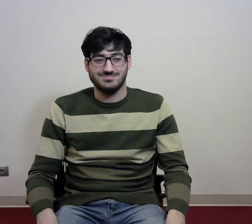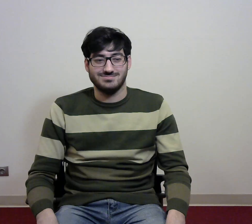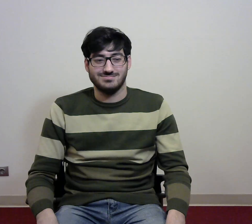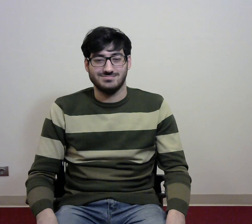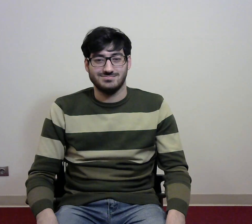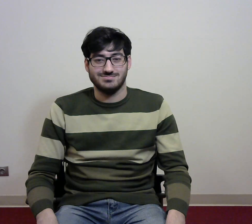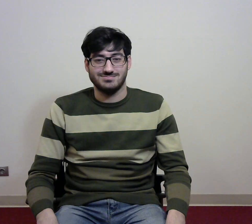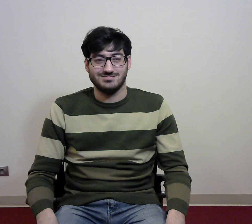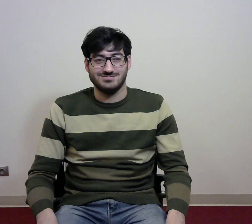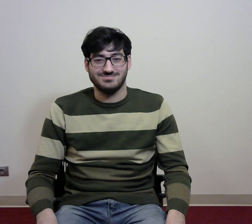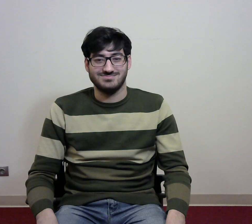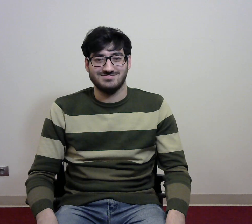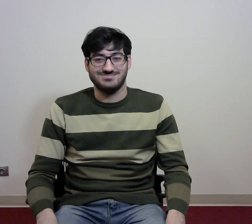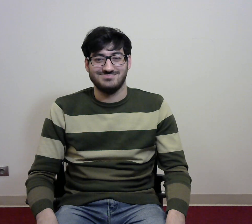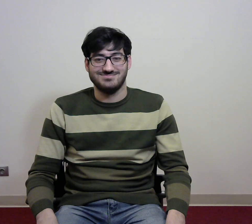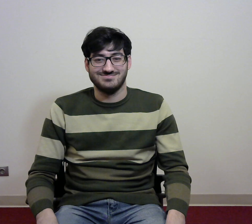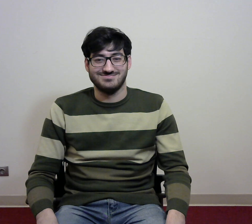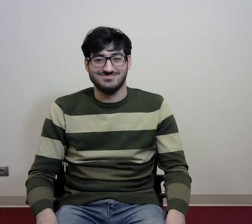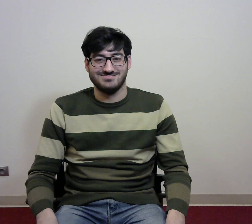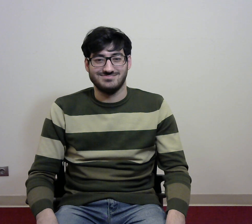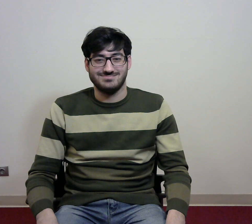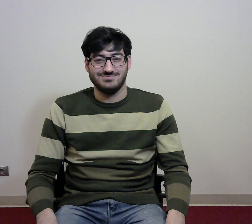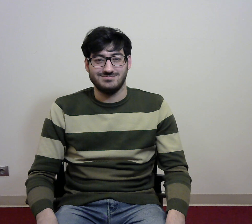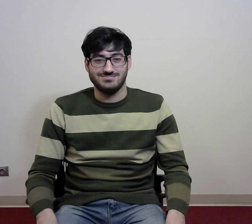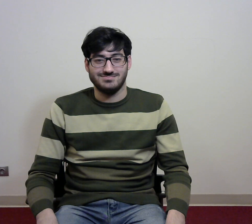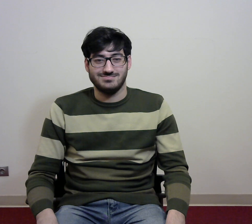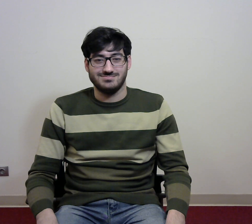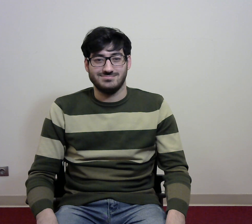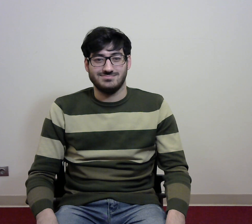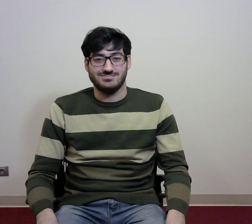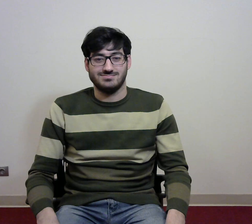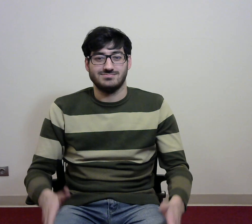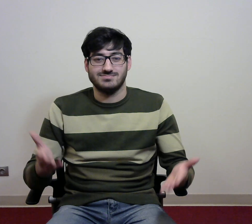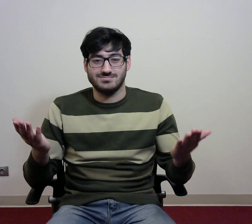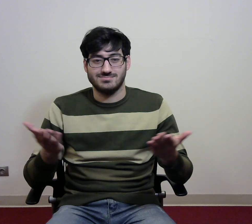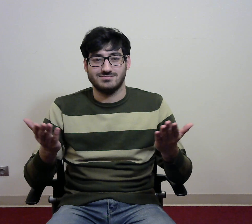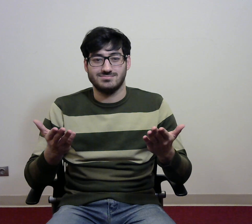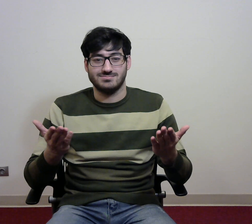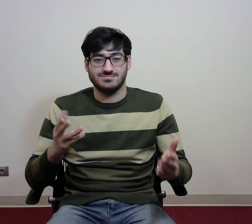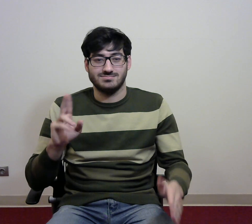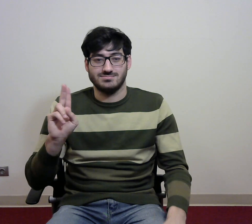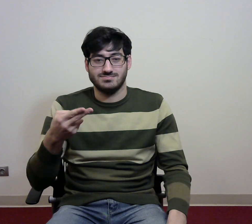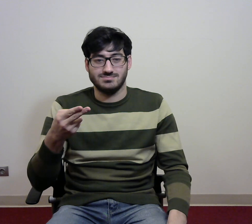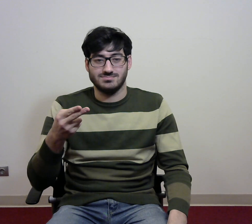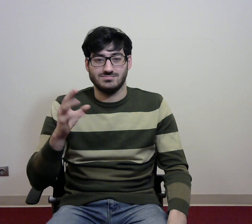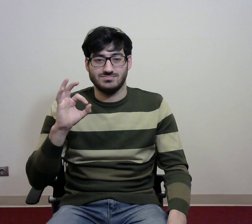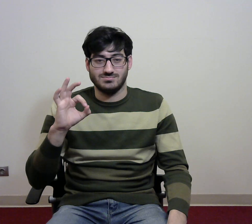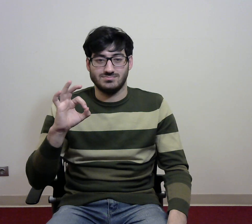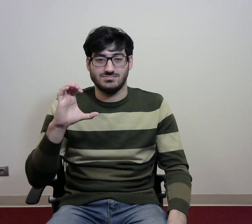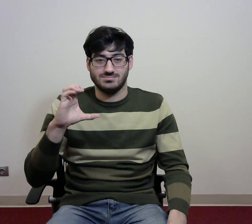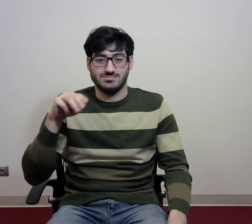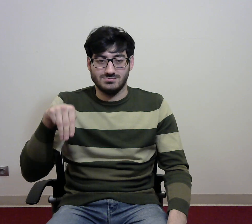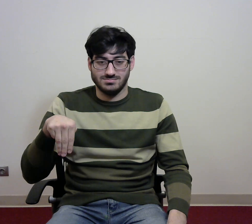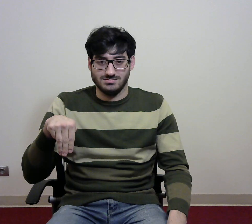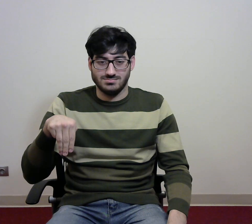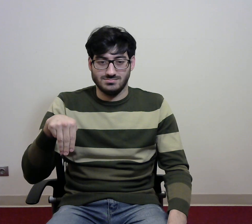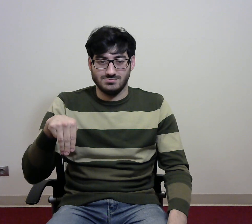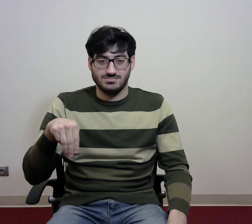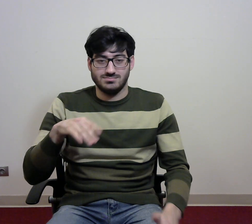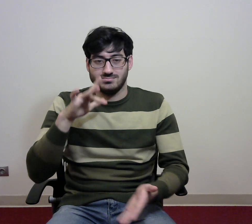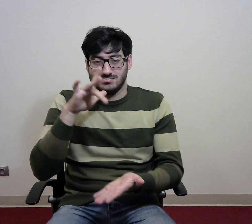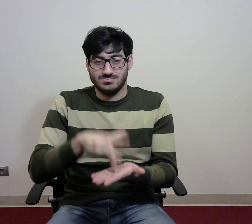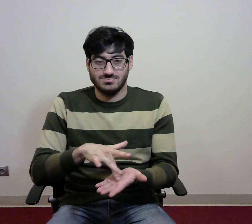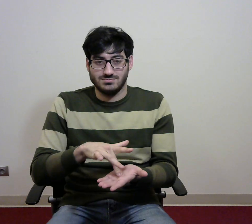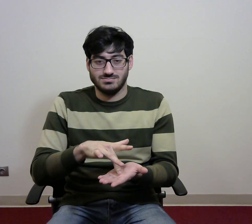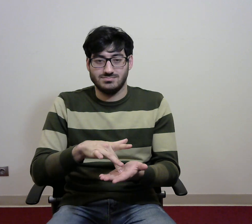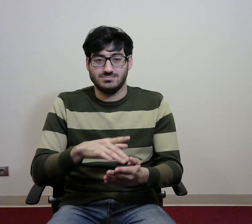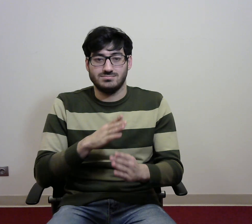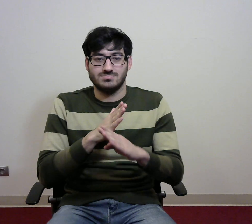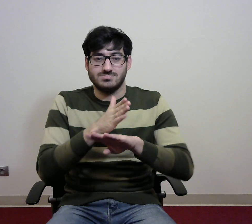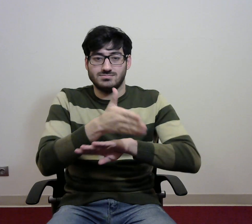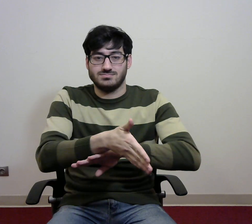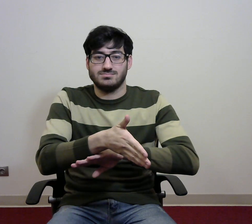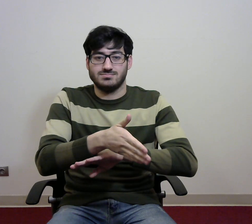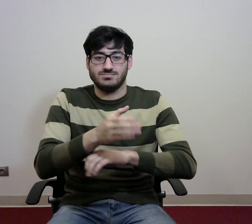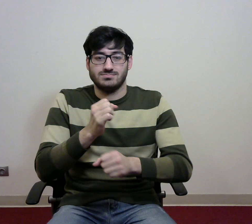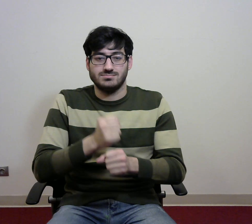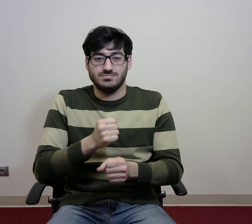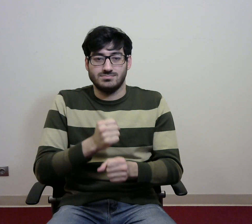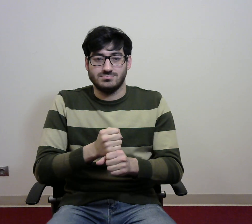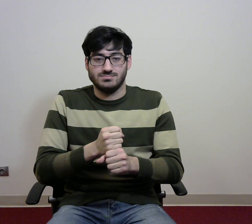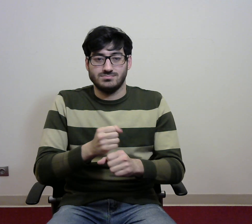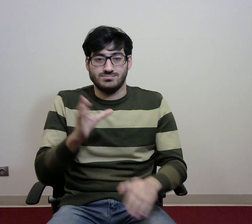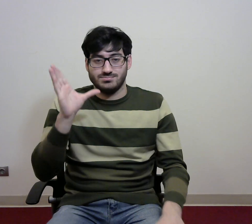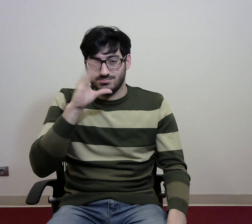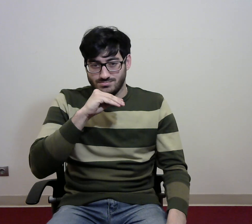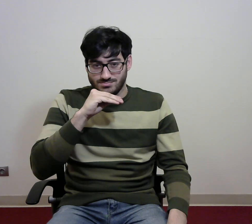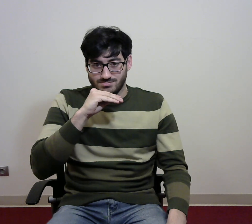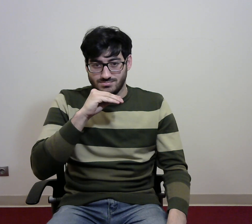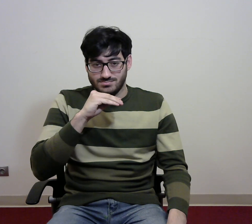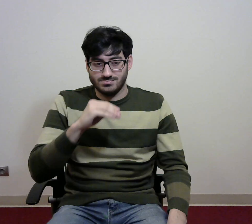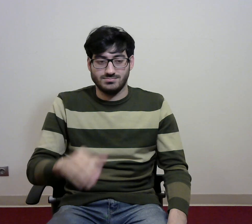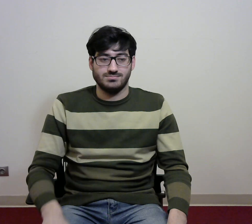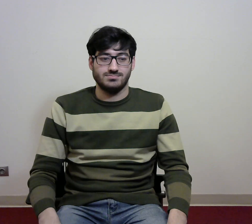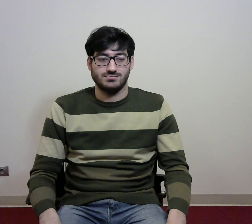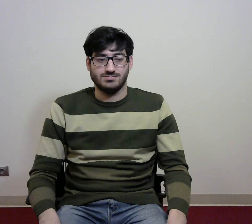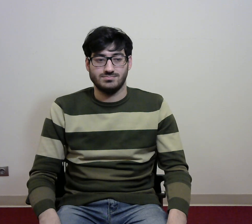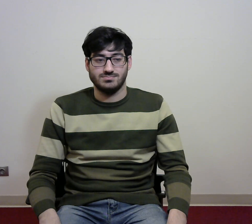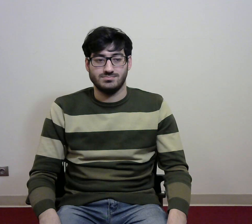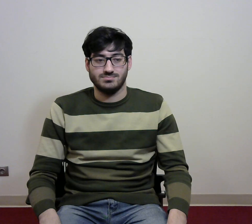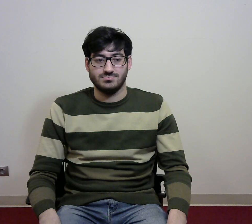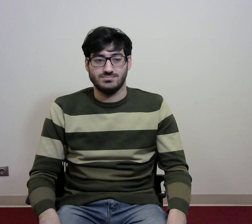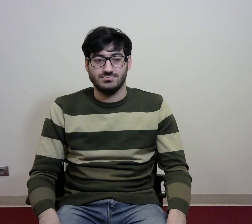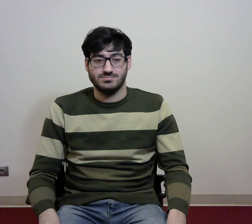Hansı DOST Mərkəzlərinə müraciət edə bilərəm?